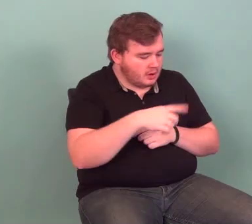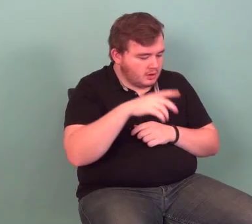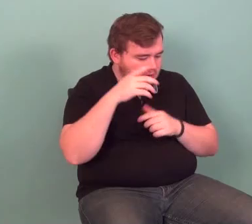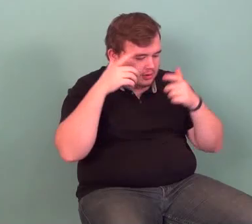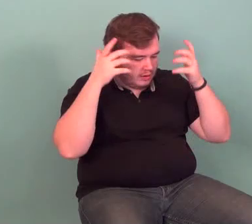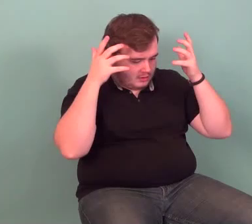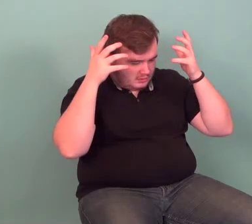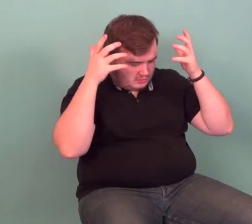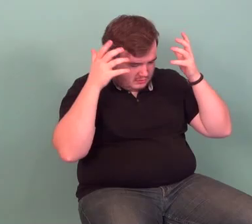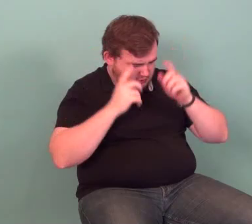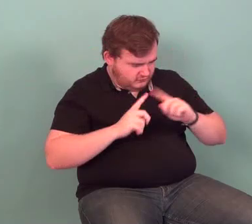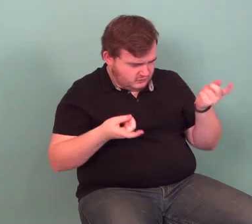Nie wolno zakładać kasku.